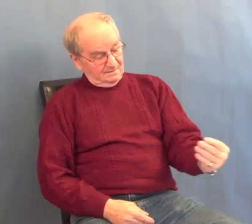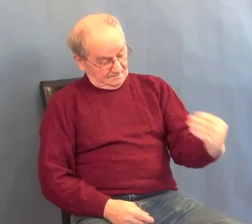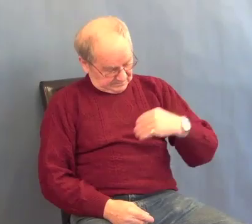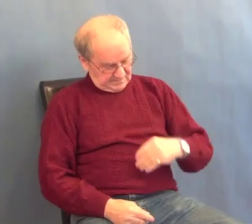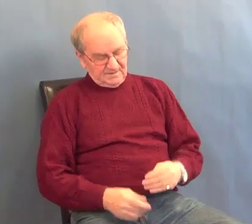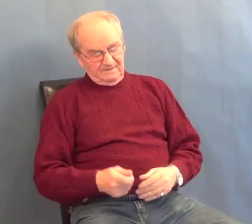Dać mi.